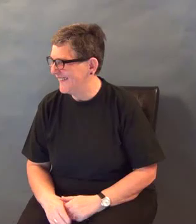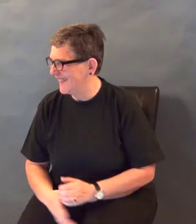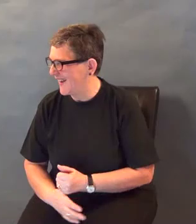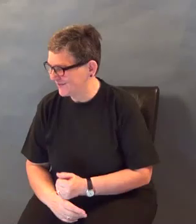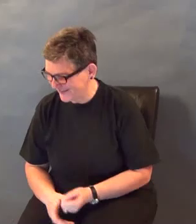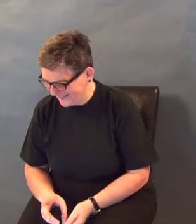Na wsi.